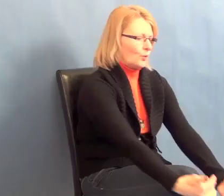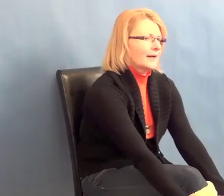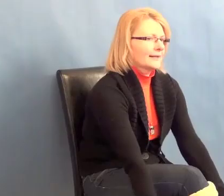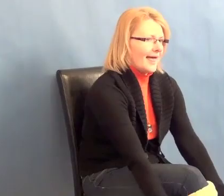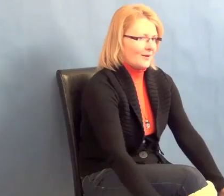I tyle.